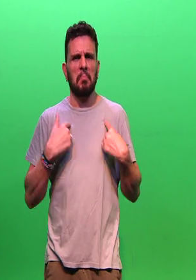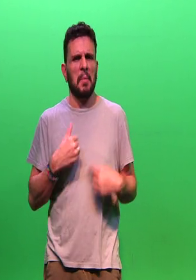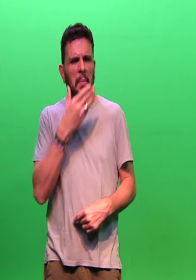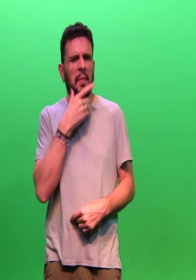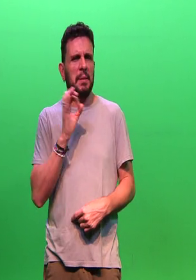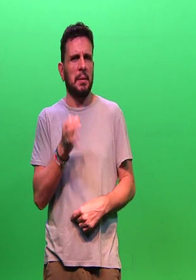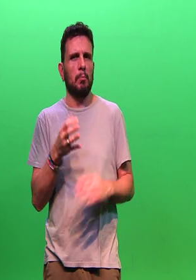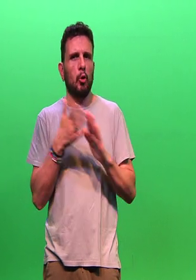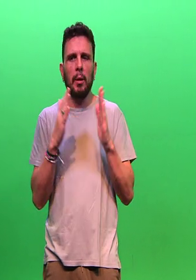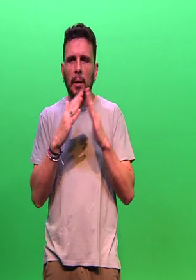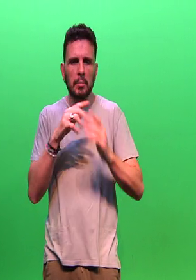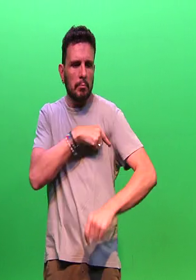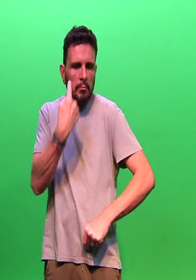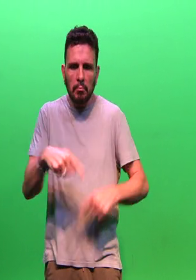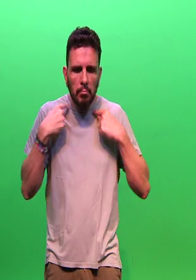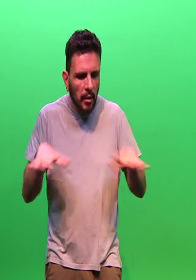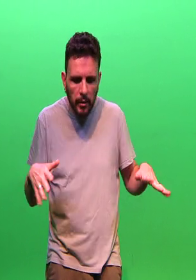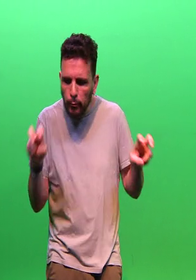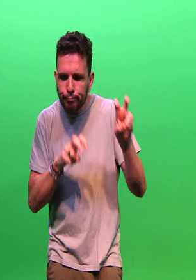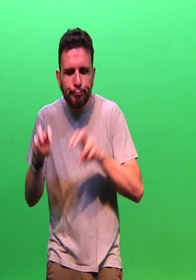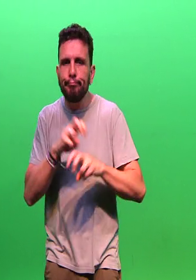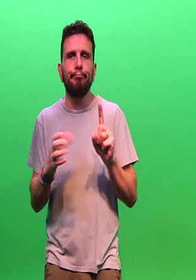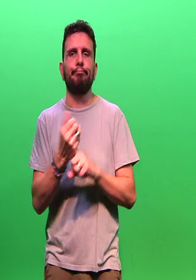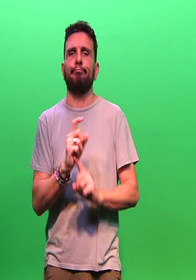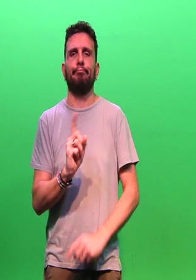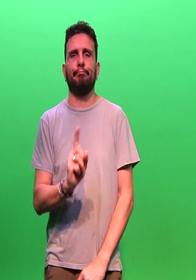Em sembla que sí, sento que en tinc, però he perdut el termòmetre a casa i no el trobo.